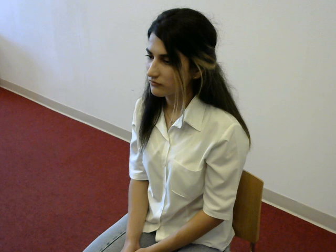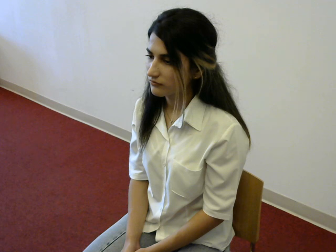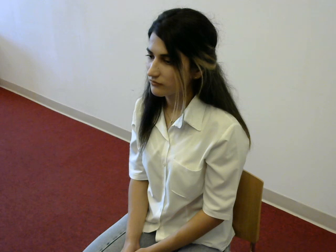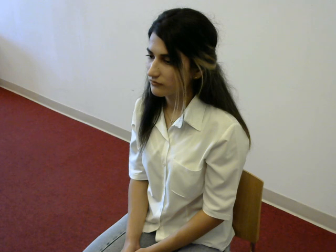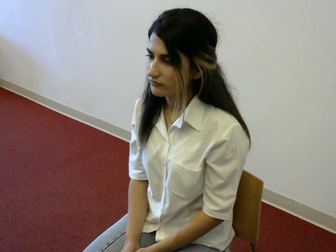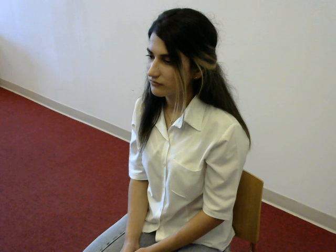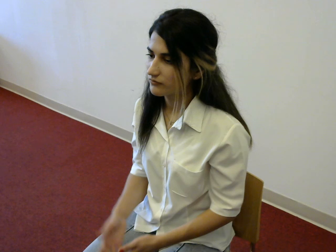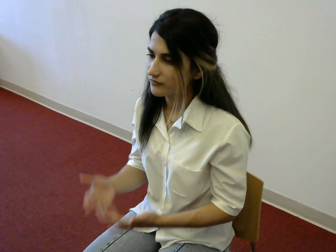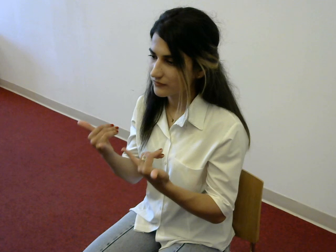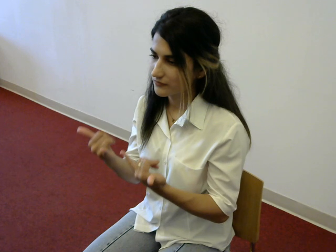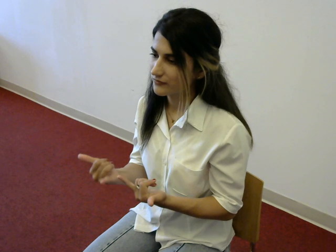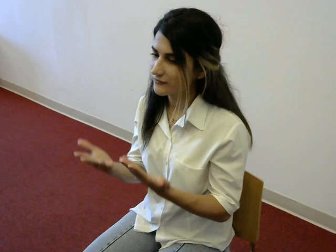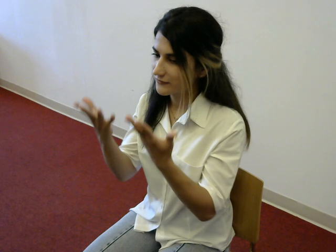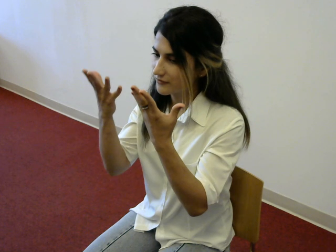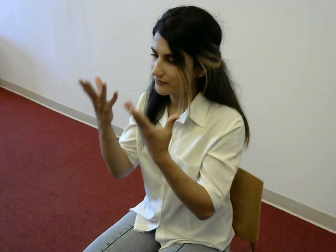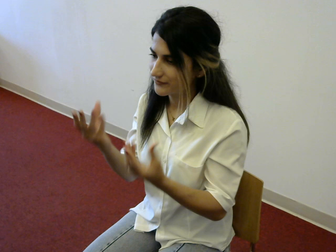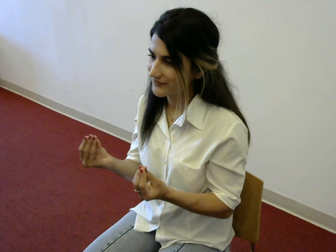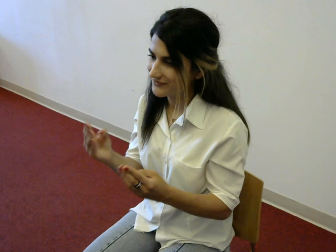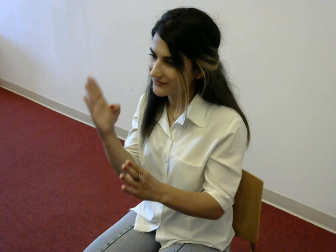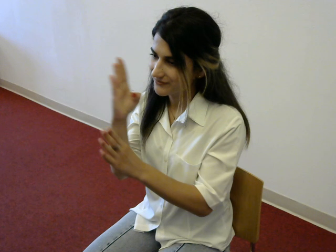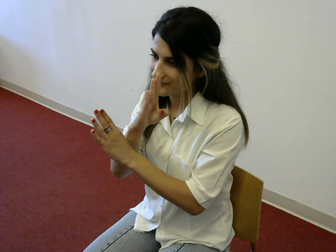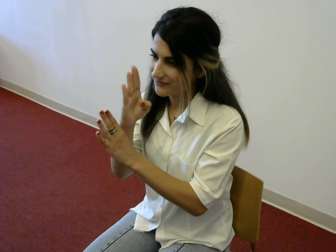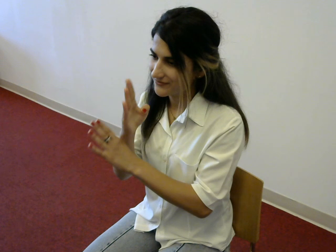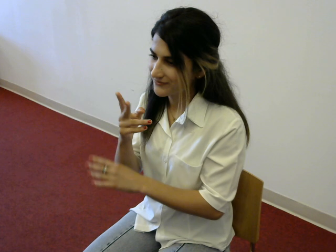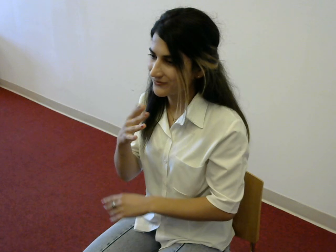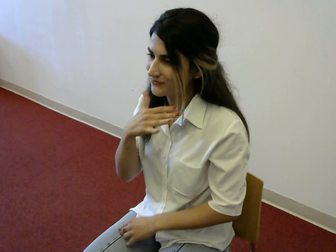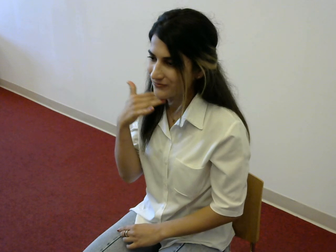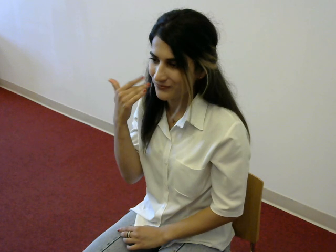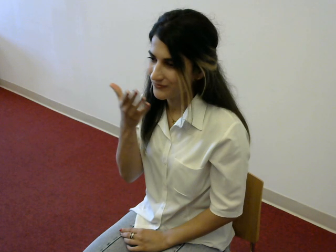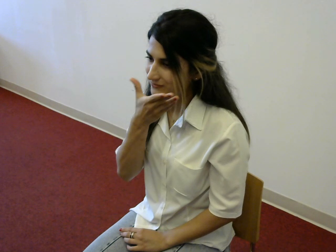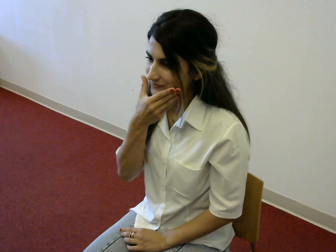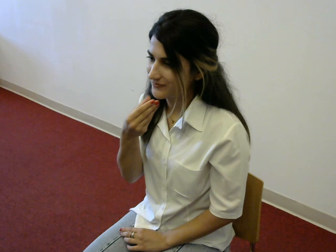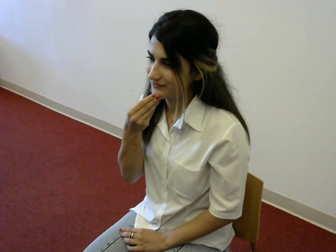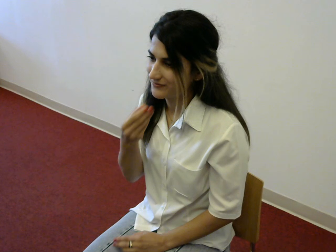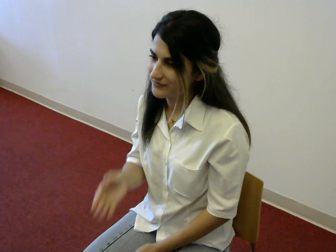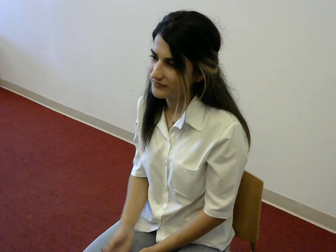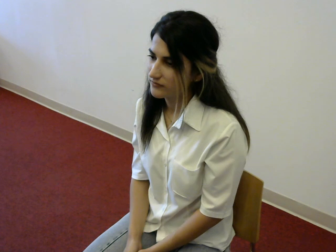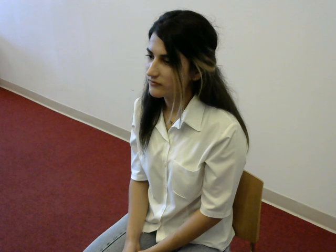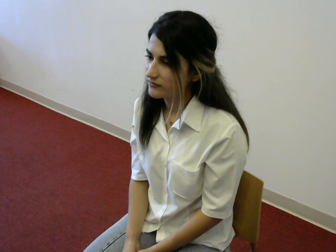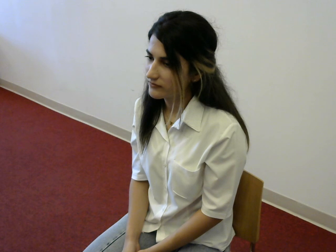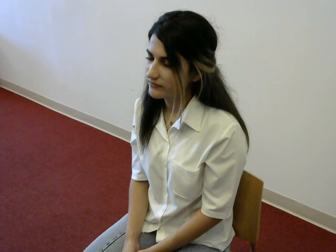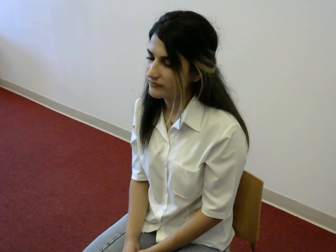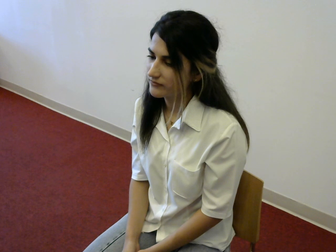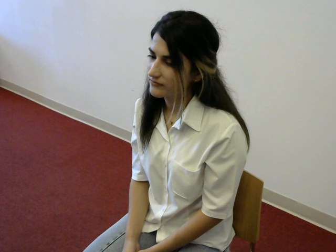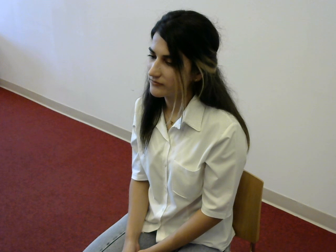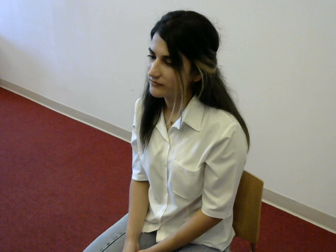Bu gün hava çox gözəldir